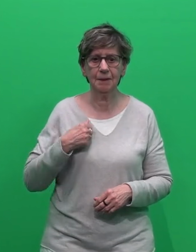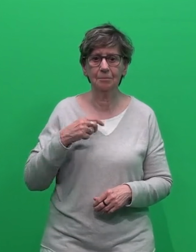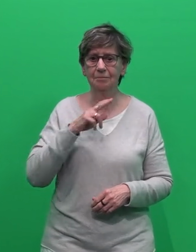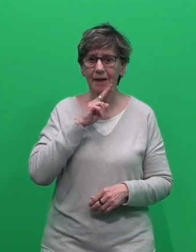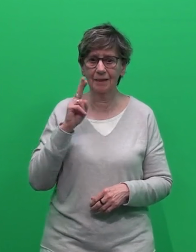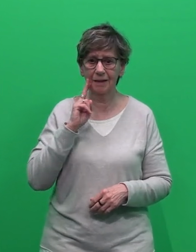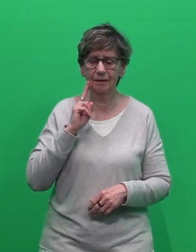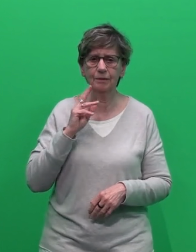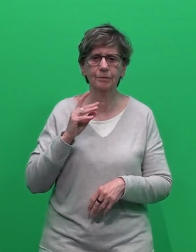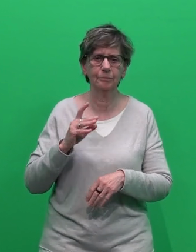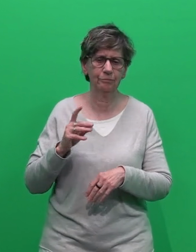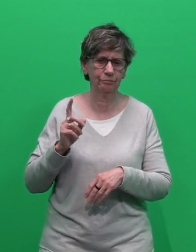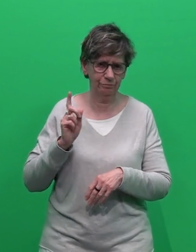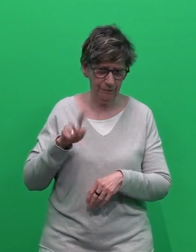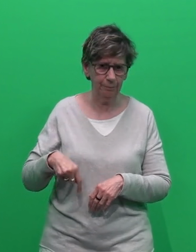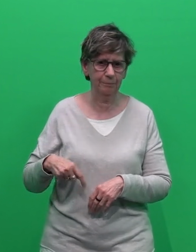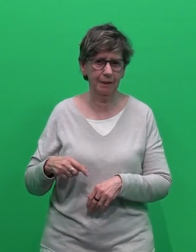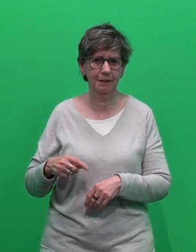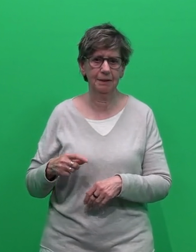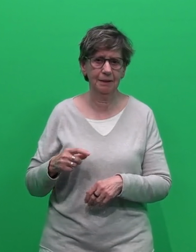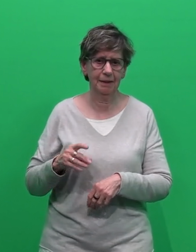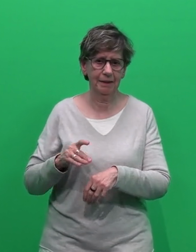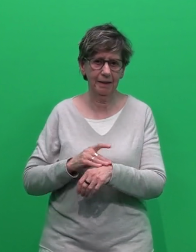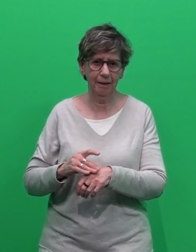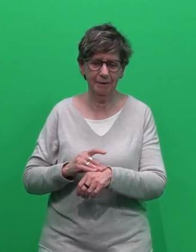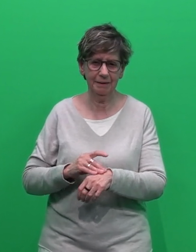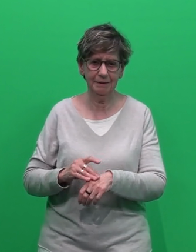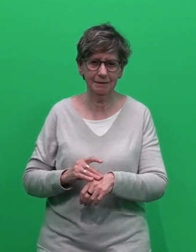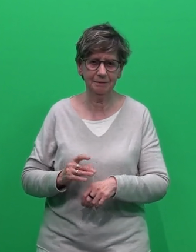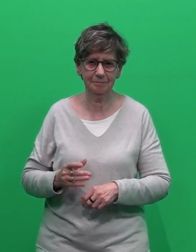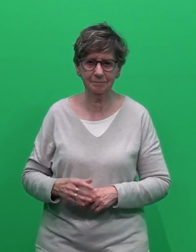La meva mare també tenia diabetis.